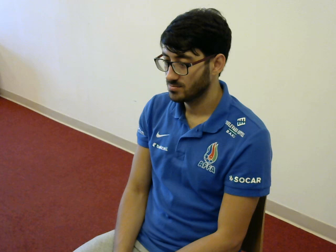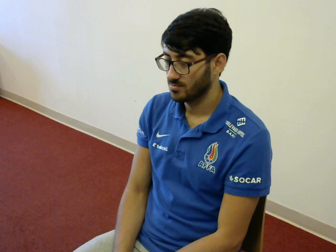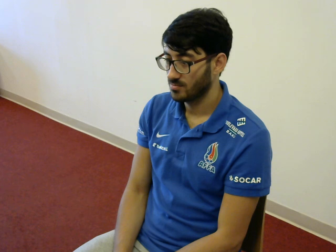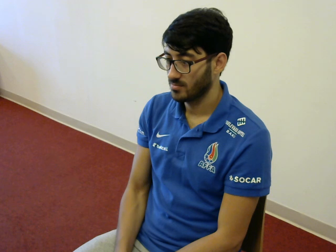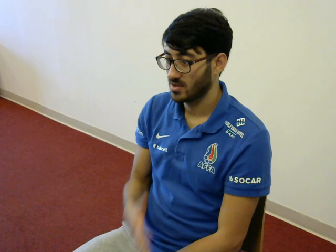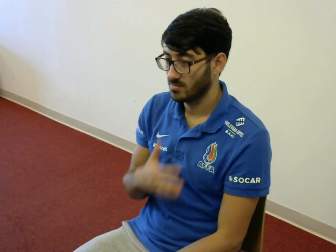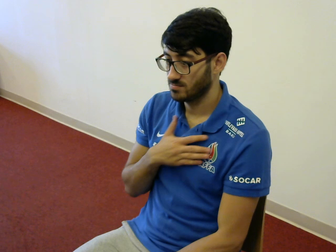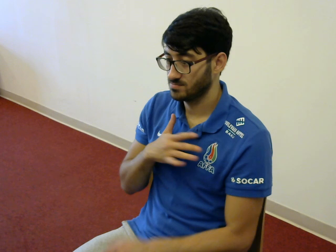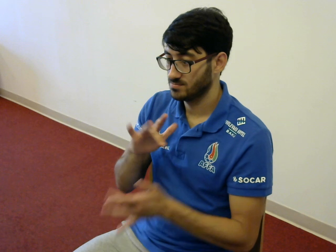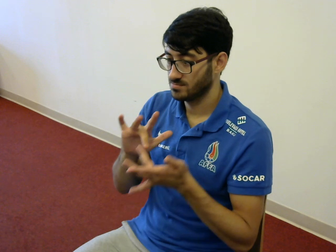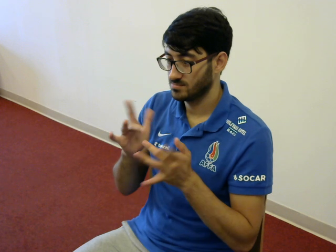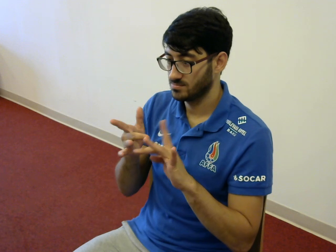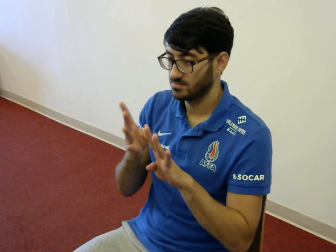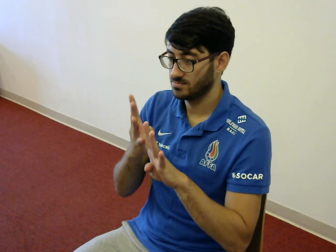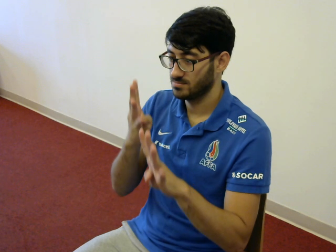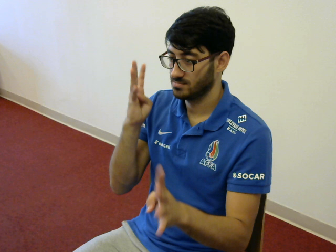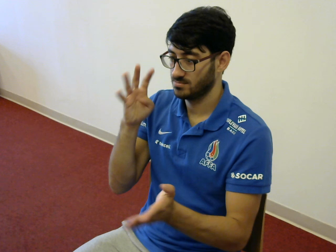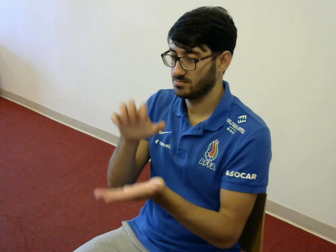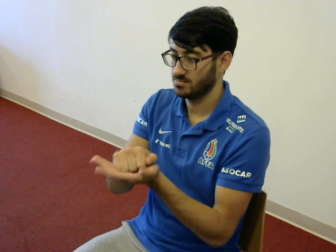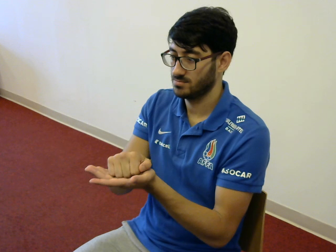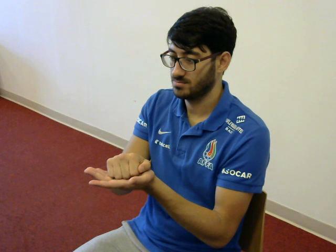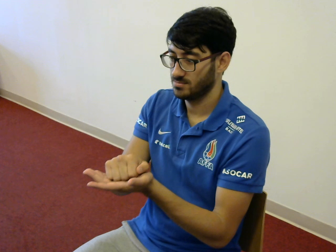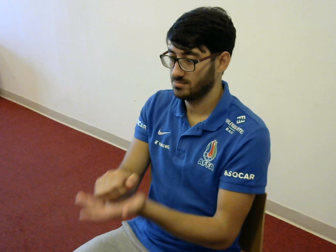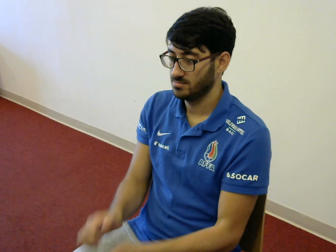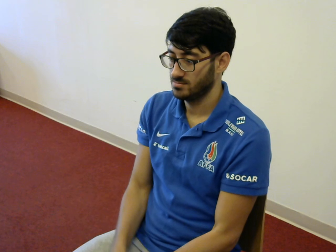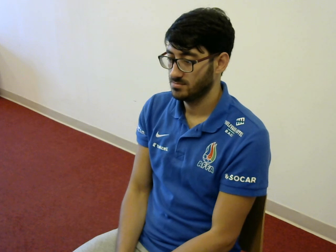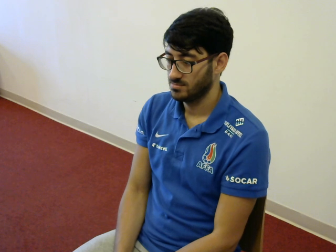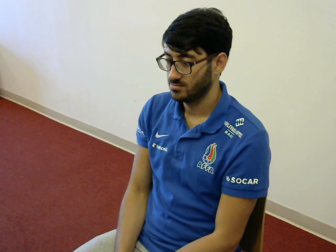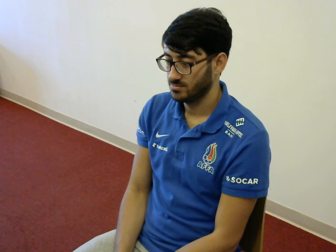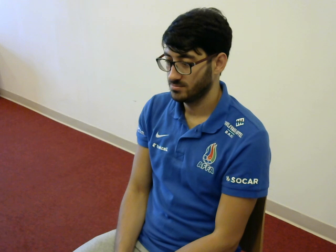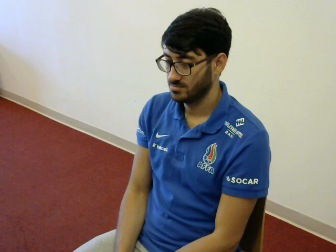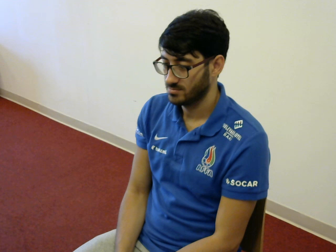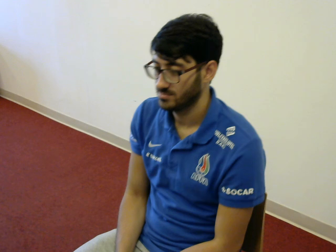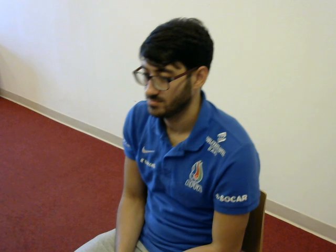Mən onlayn növbə götürmüşəm